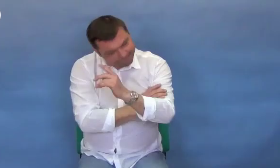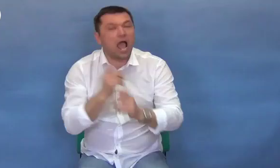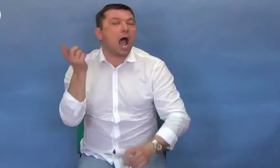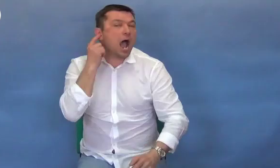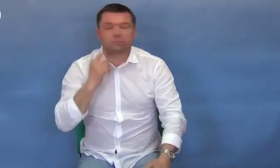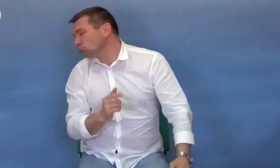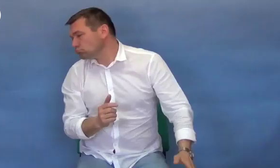Słyszący szybko odwróci głowę.